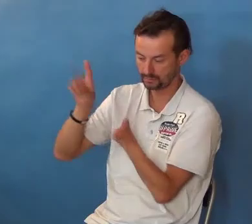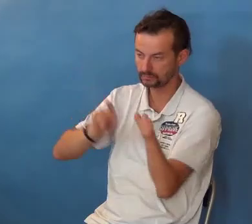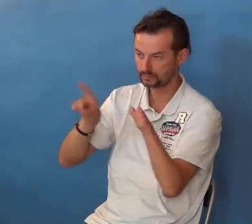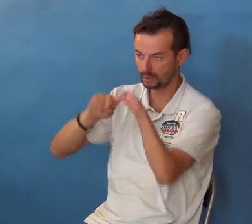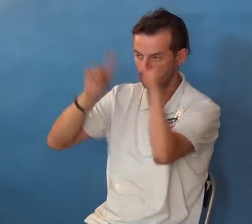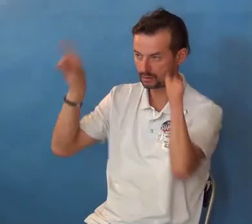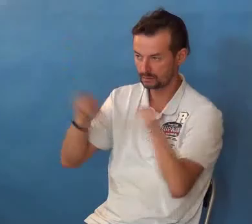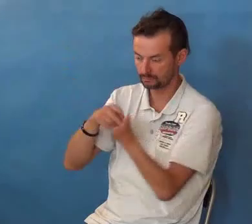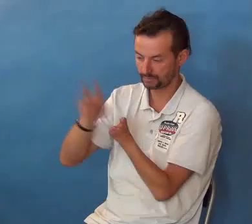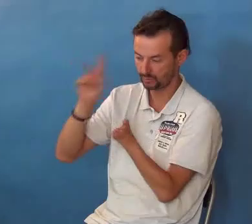Znak przedstawiający upadającego człowieka.